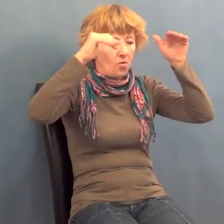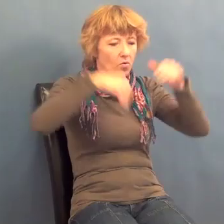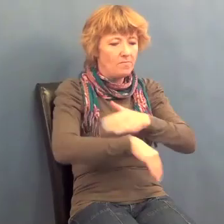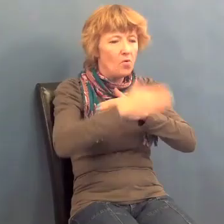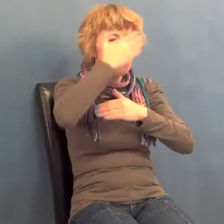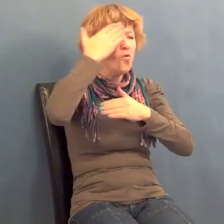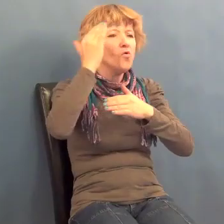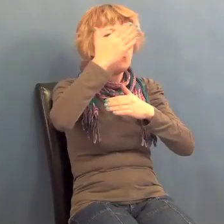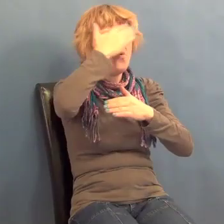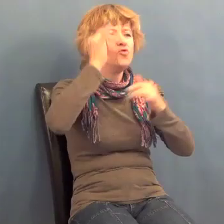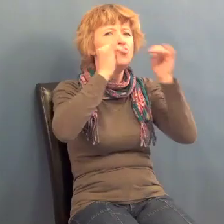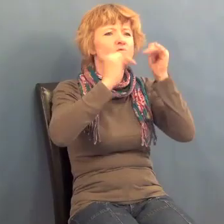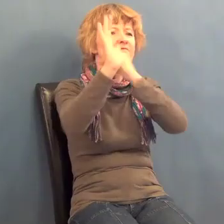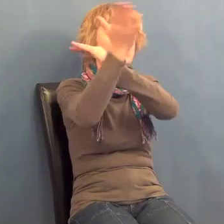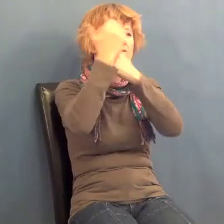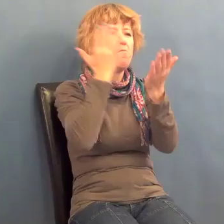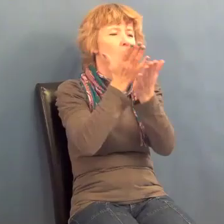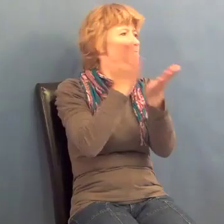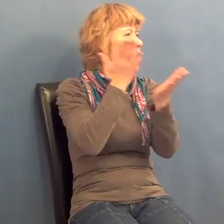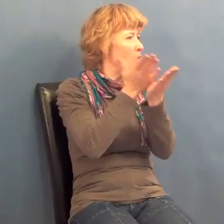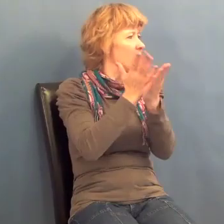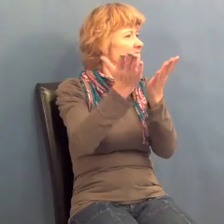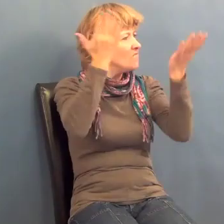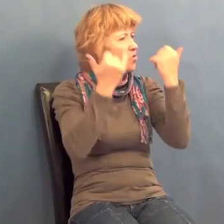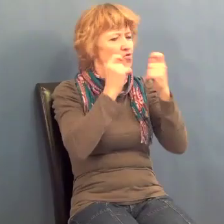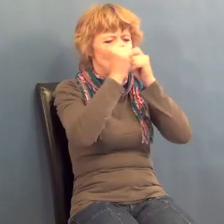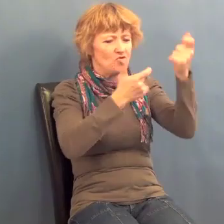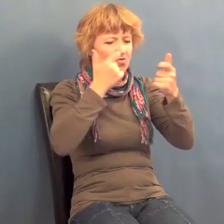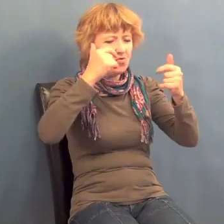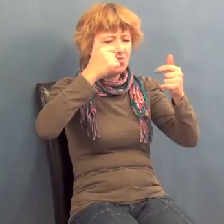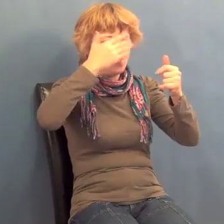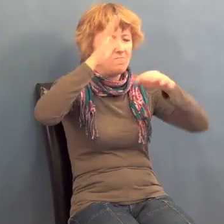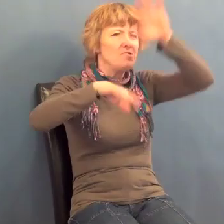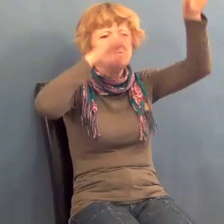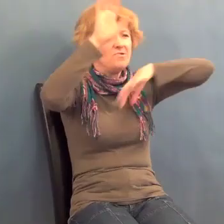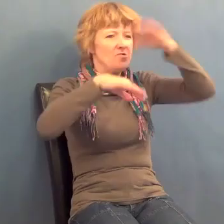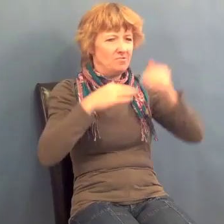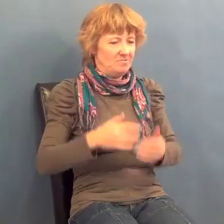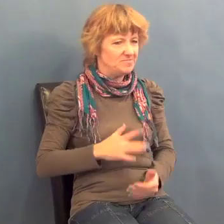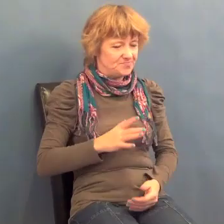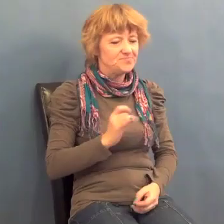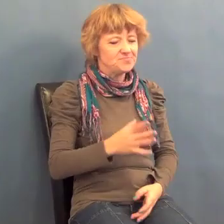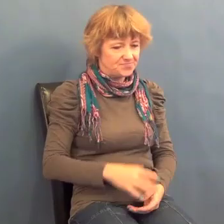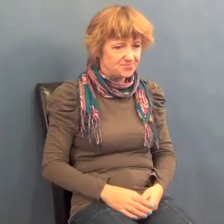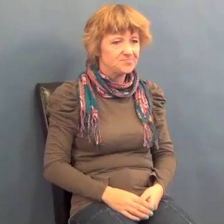Jak ktoś się topi to krzyczy i woła o pomoc, bo jest w niebezpieczeństwie.